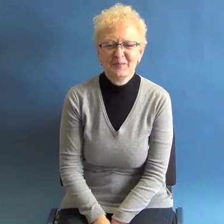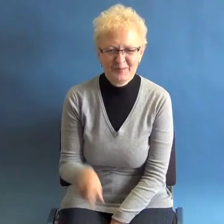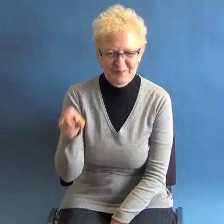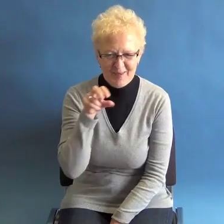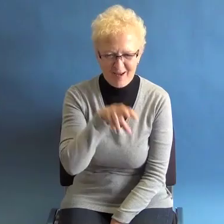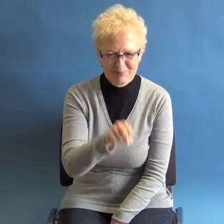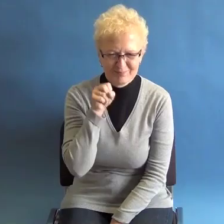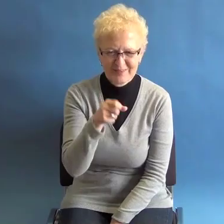Złapała dziobem.